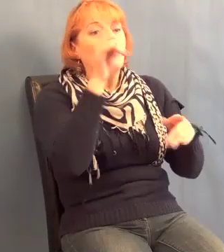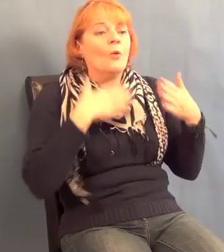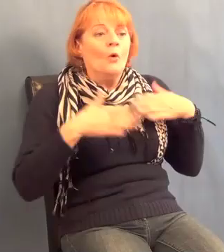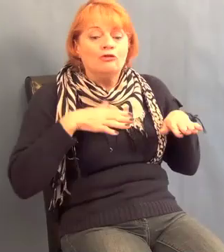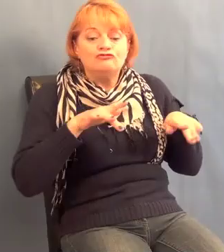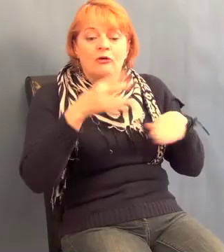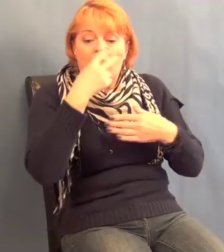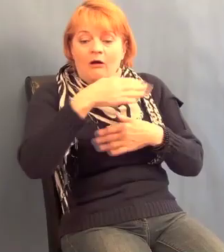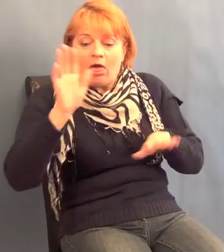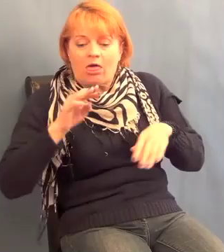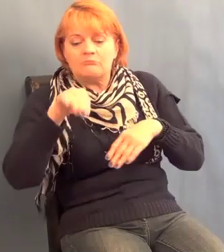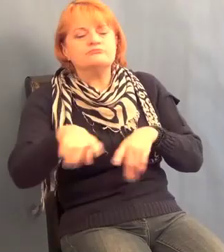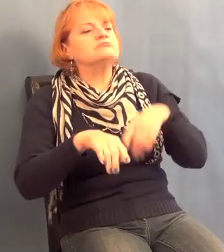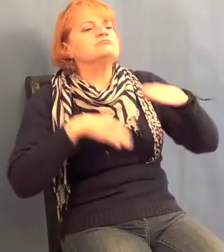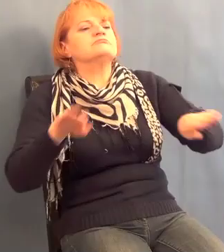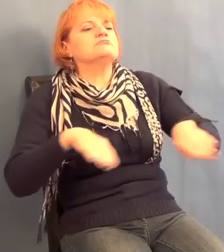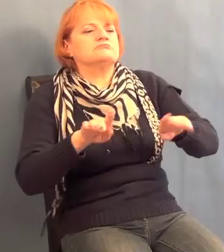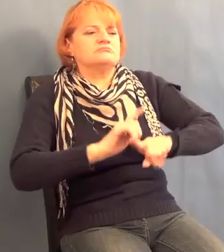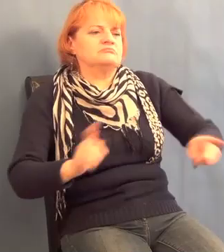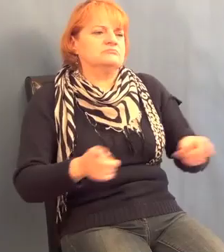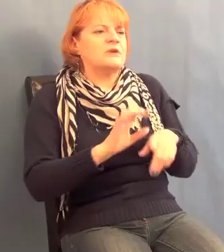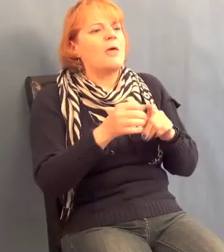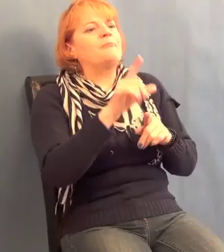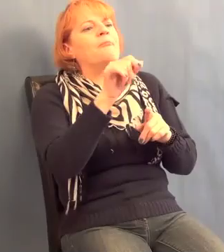Ludzie chcą wskoczyć i pływać, mimo to, że znak na to nie pozwala.